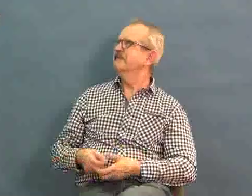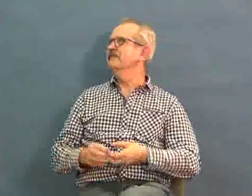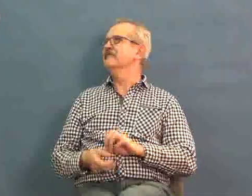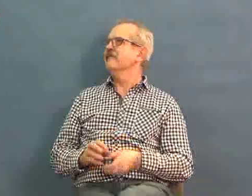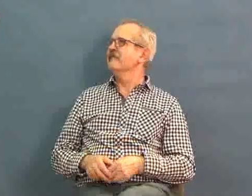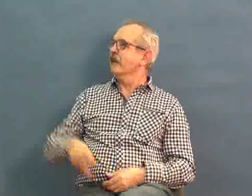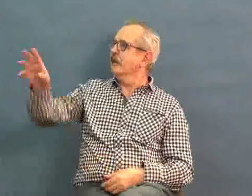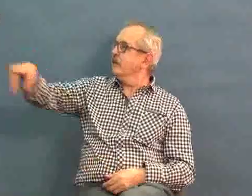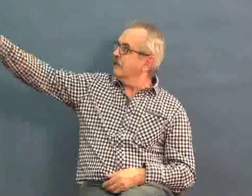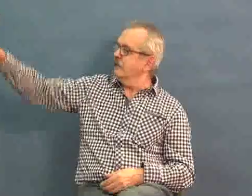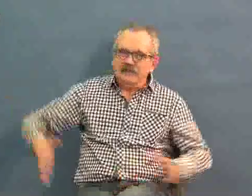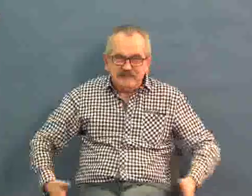Woła coś i pokazuje policjantowi palcem. Gdy policjant się odwraca, chłopiec ucieka.